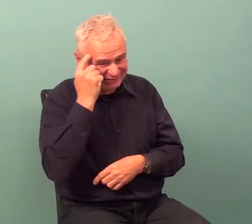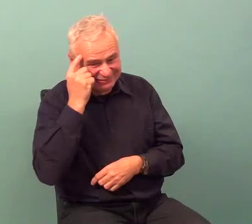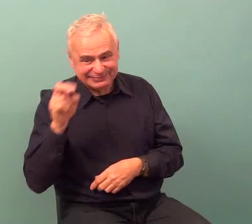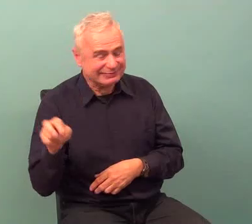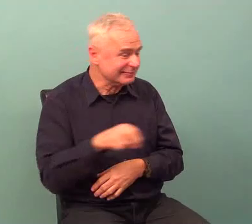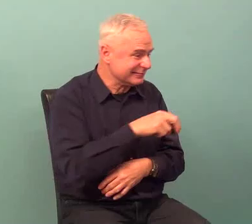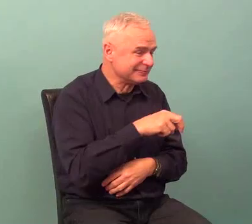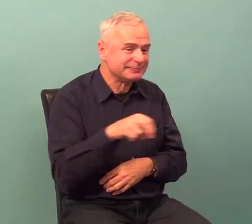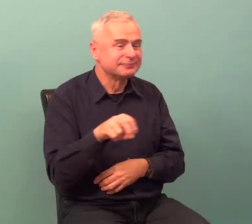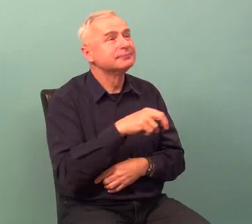Chodzi tam i z powrotem, patrzy na górę.